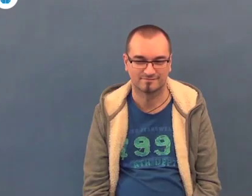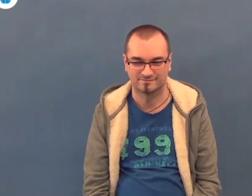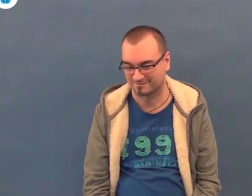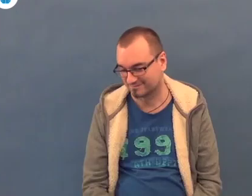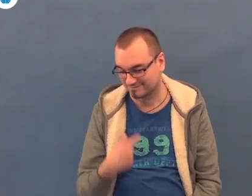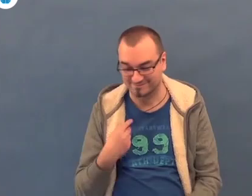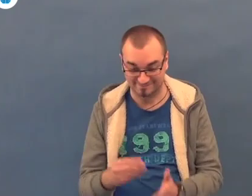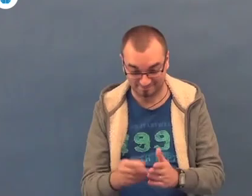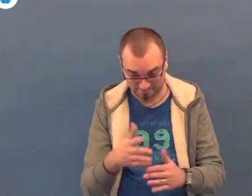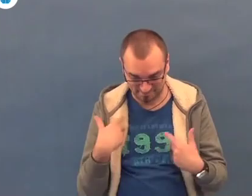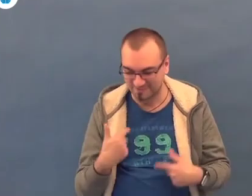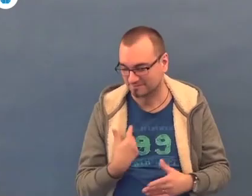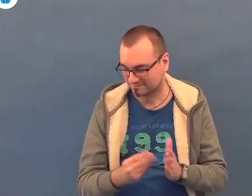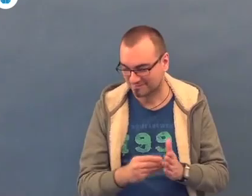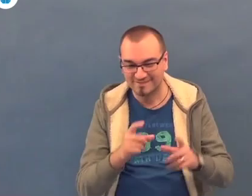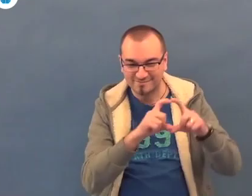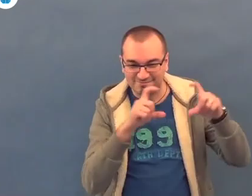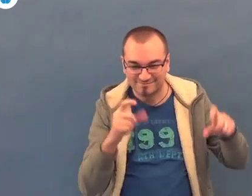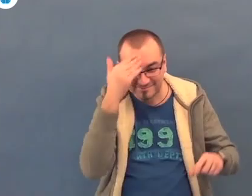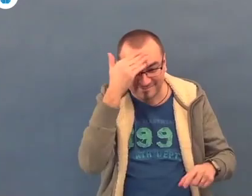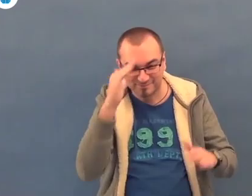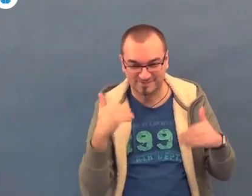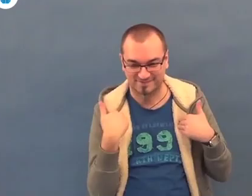Ja dodam od siebie, ty mówisz: park, a ja - zakład dla umysłowo chorych, szpital.